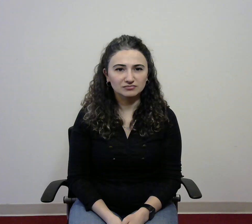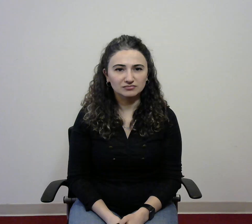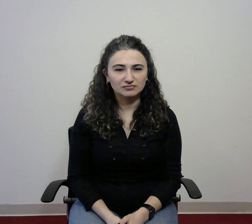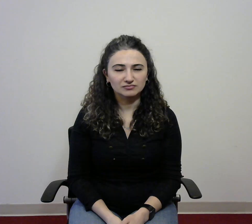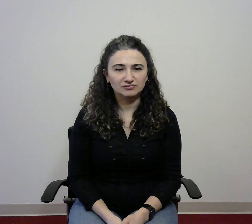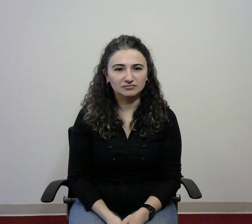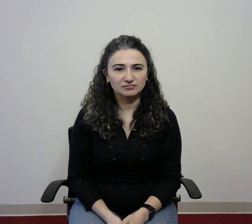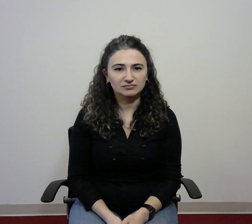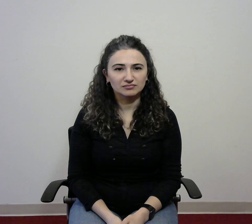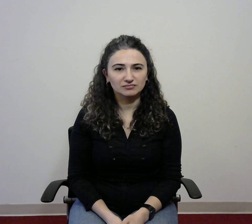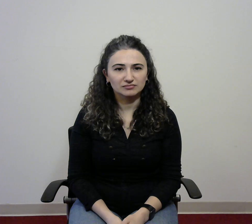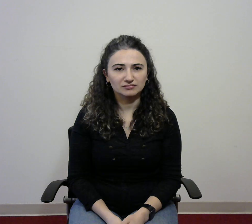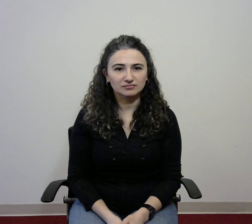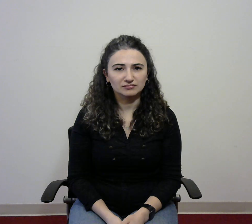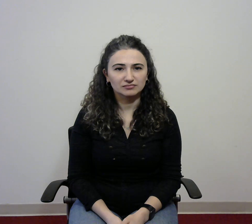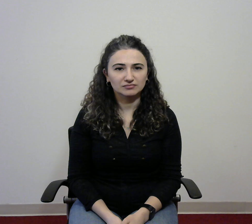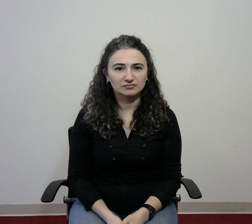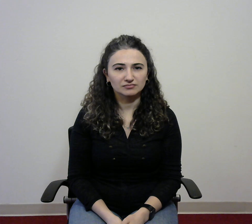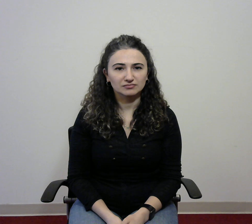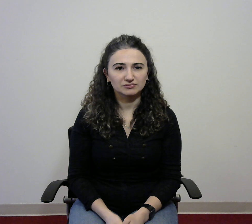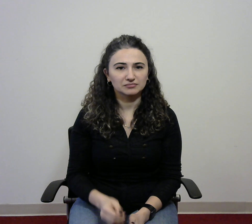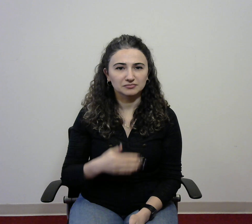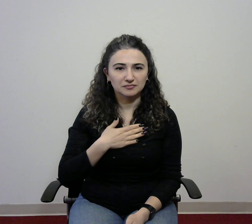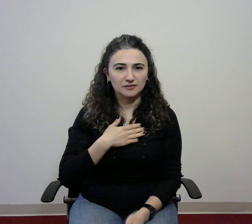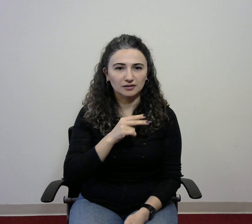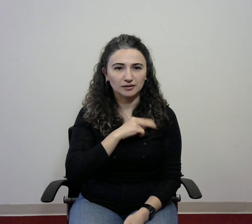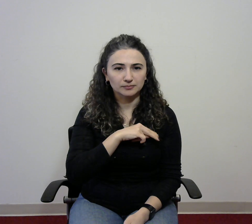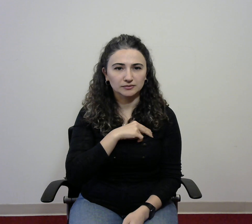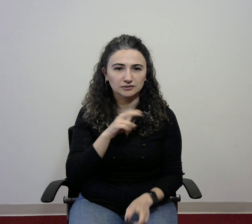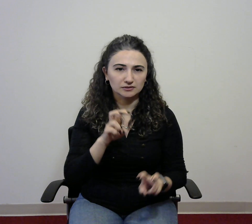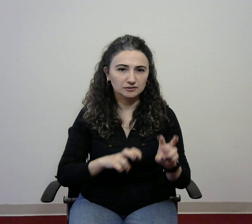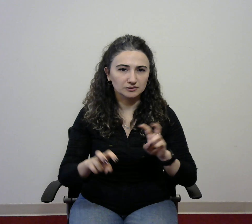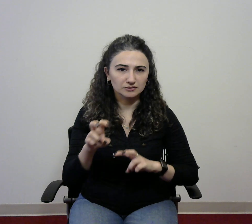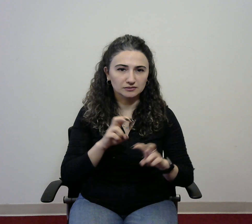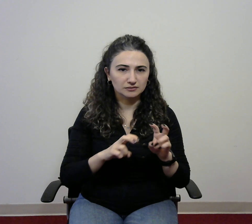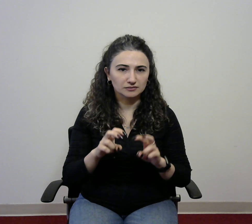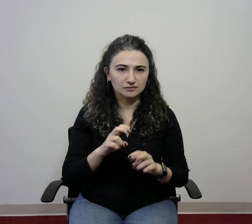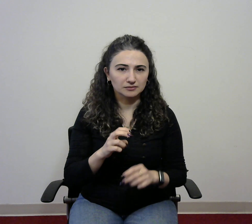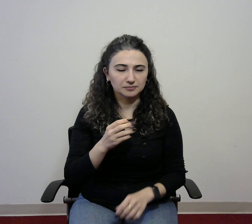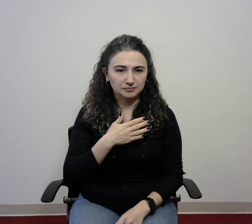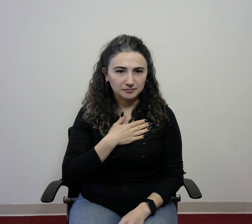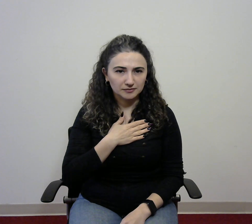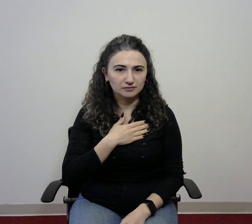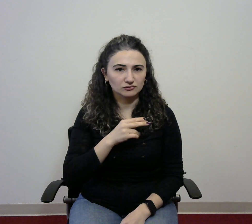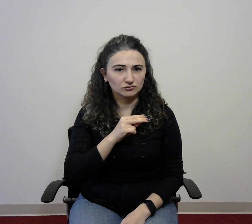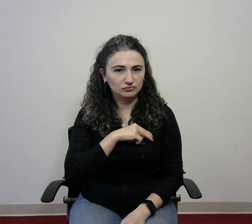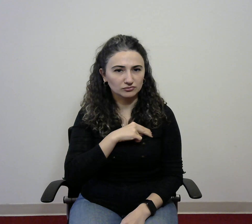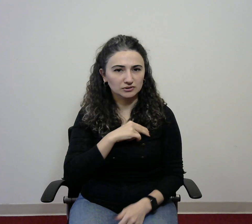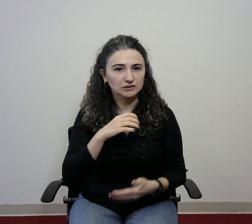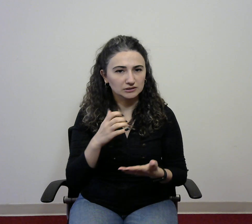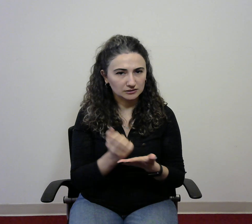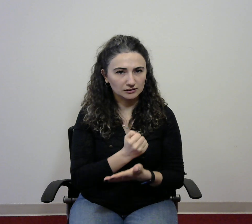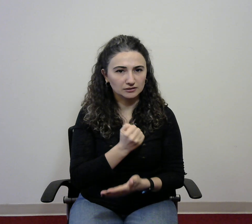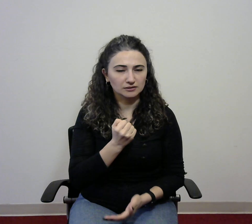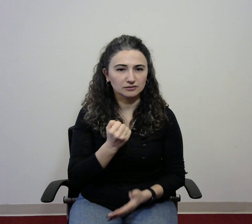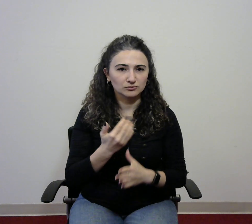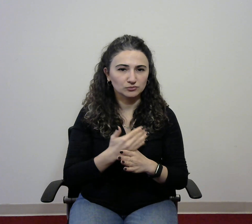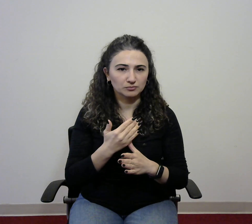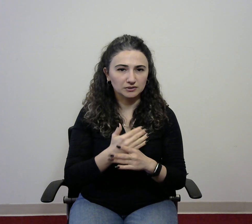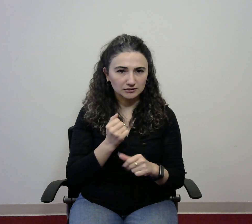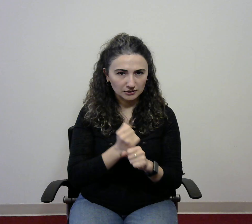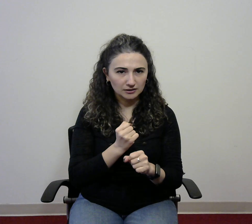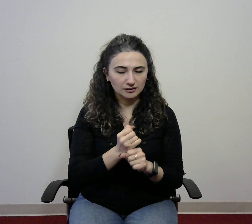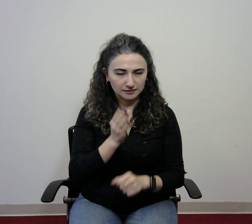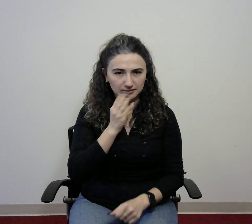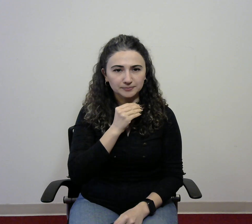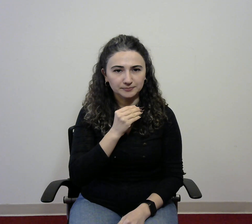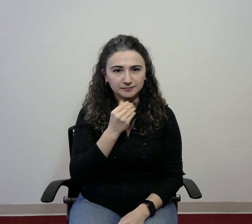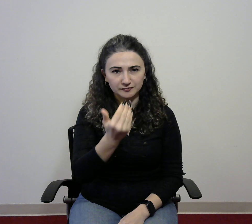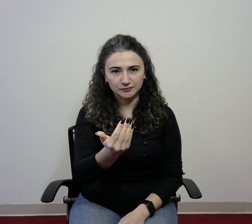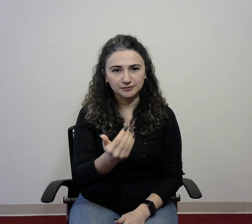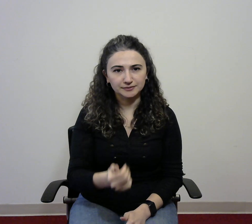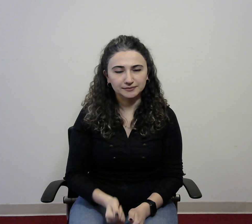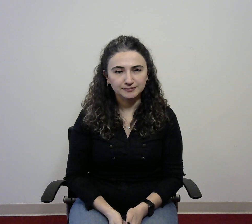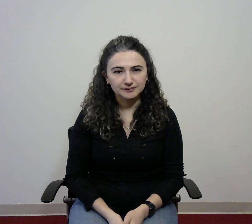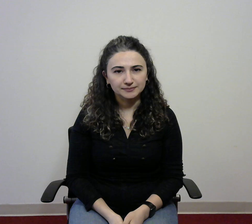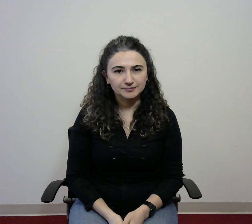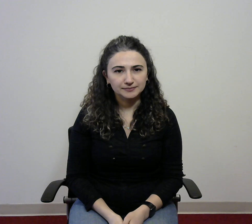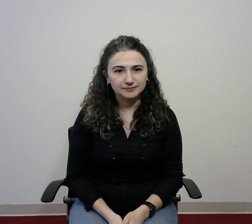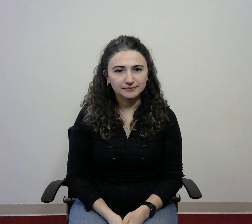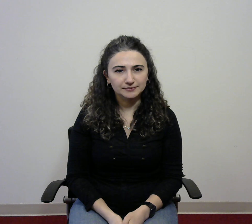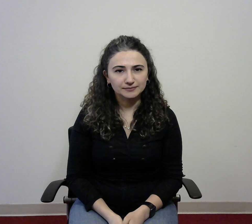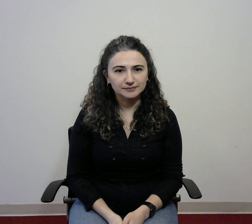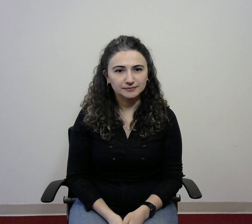Mən iş axtarıram, mənə iş tapmaqda kömək edə bilərsinizmi?